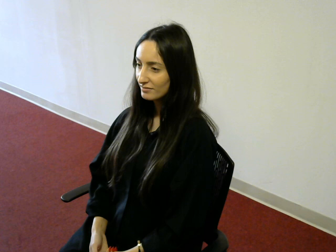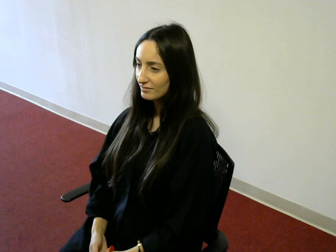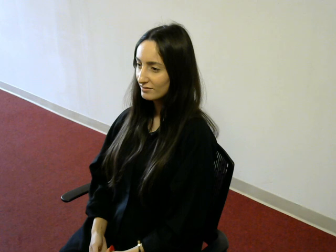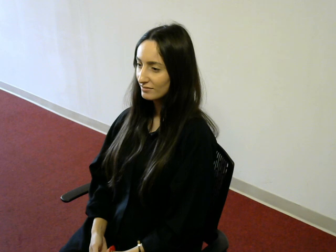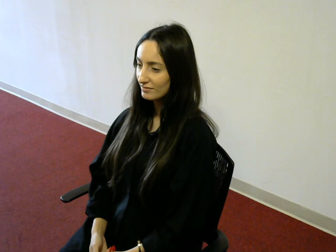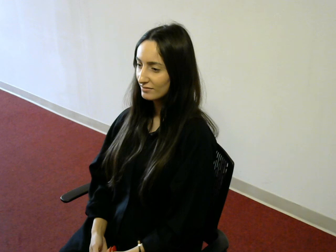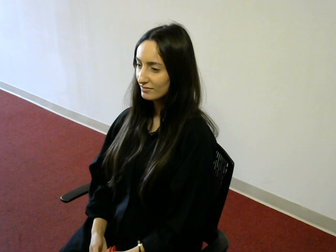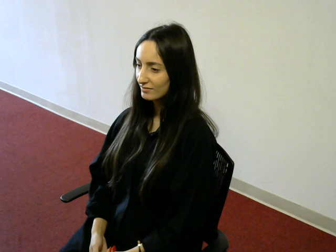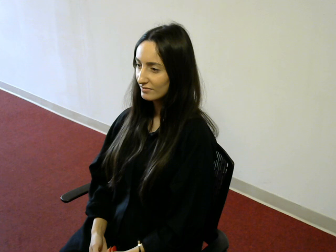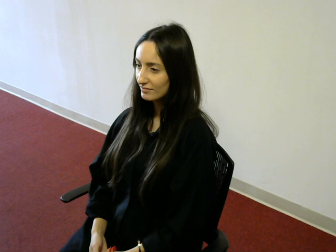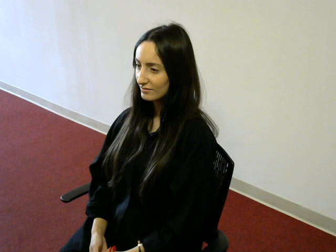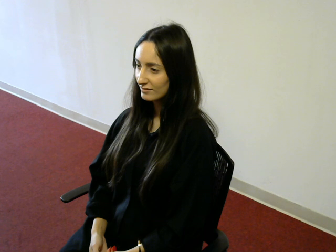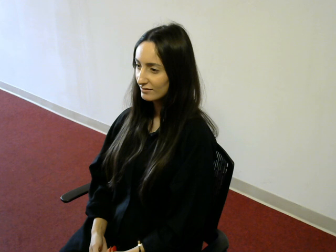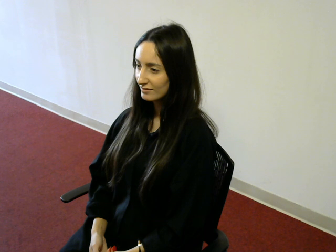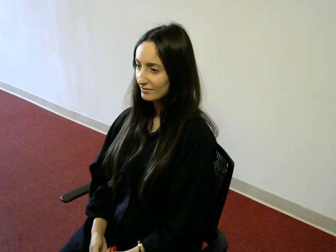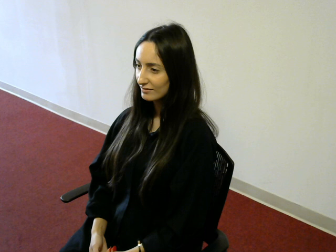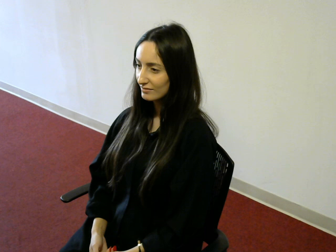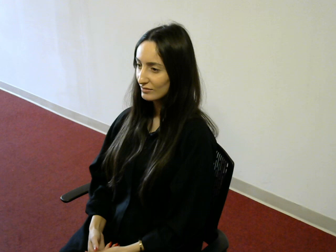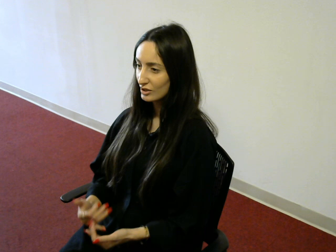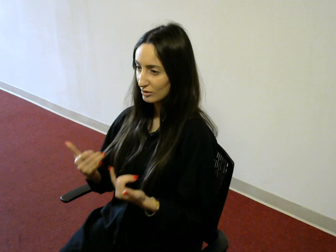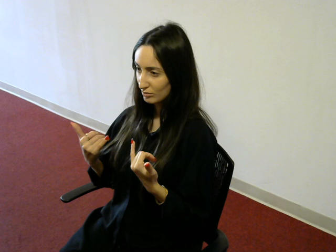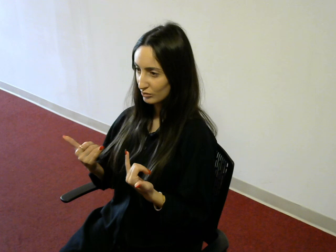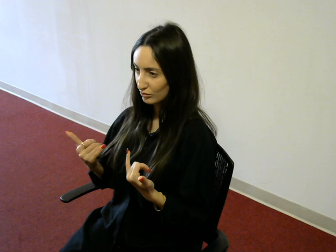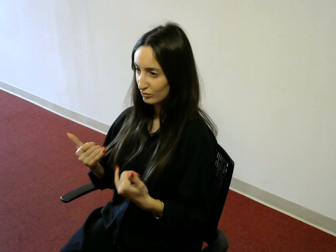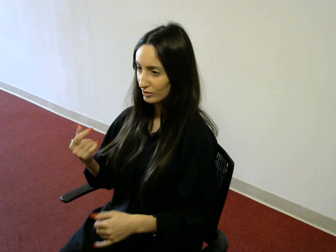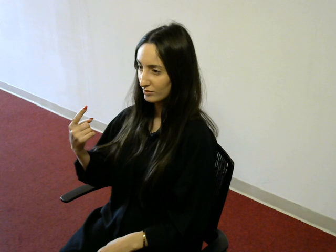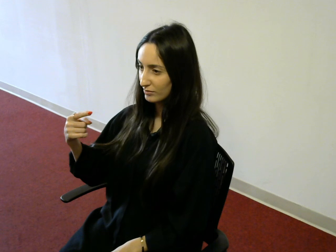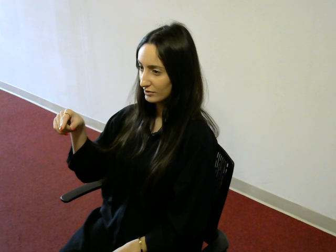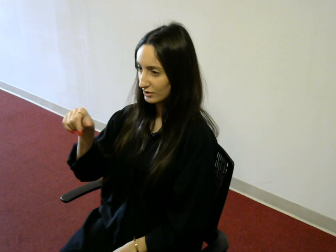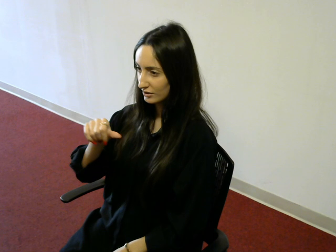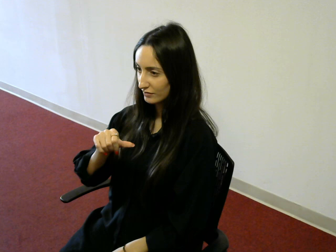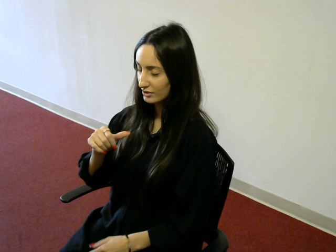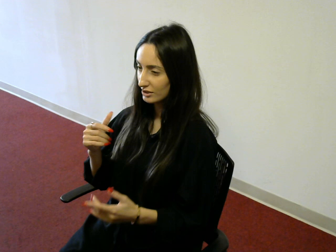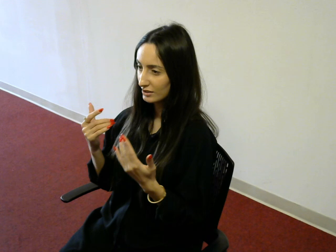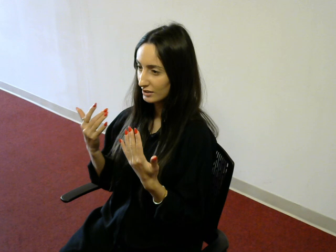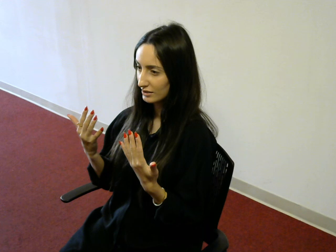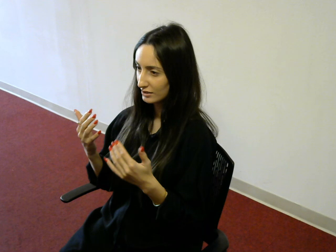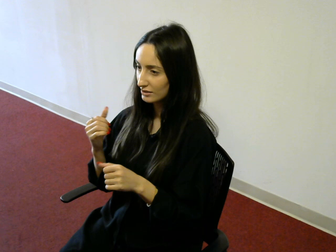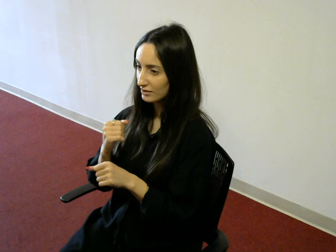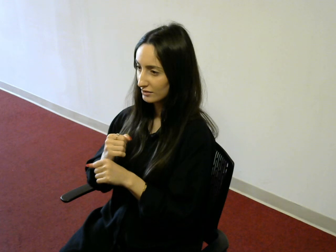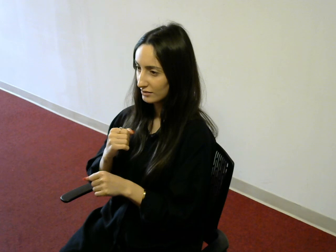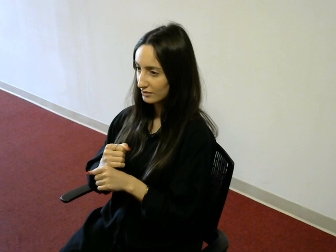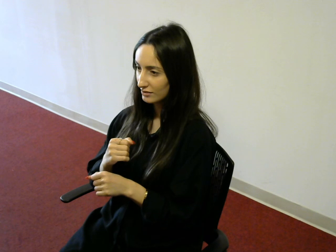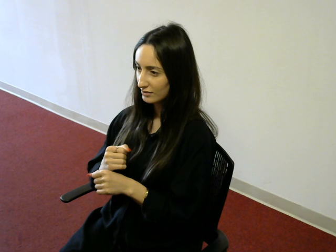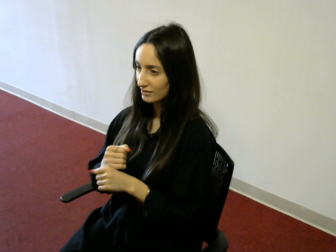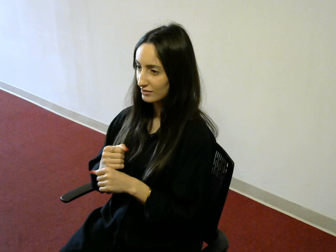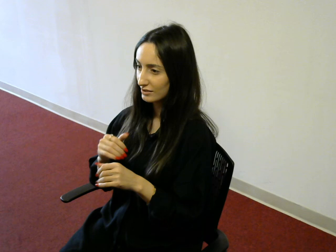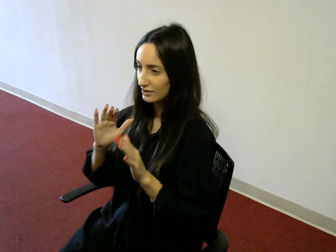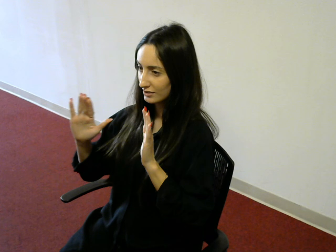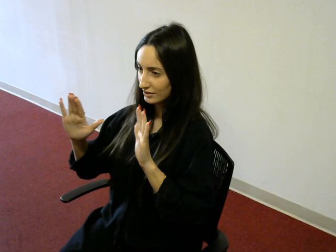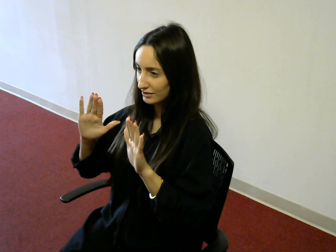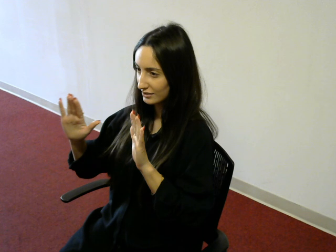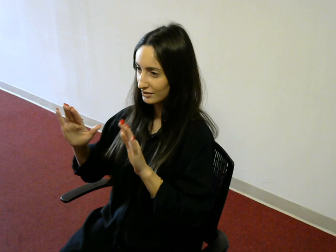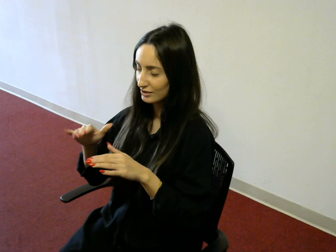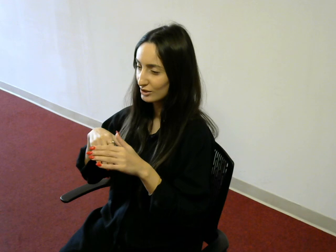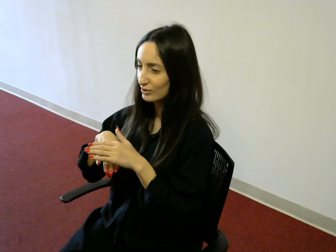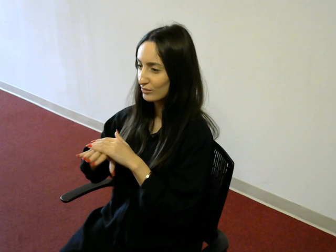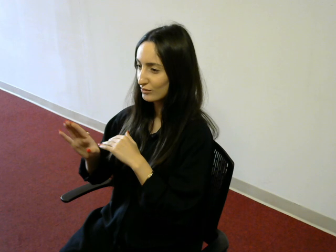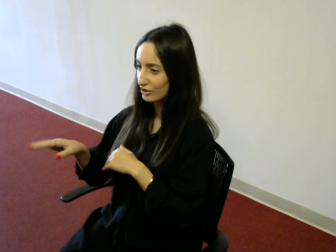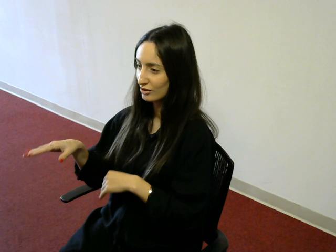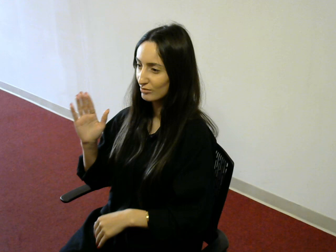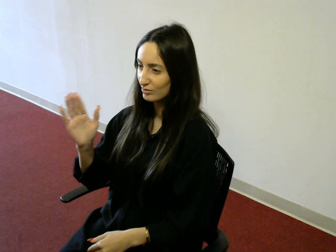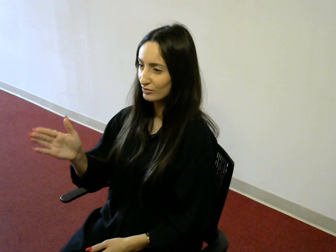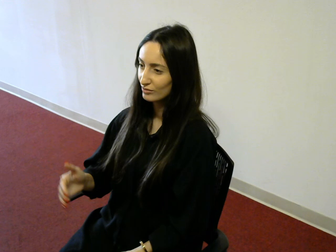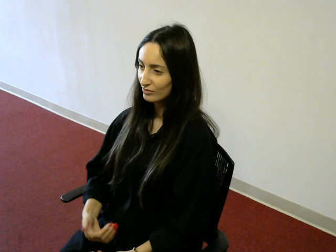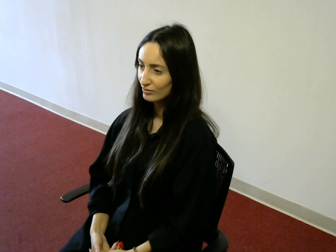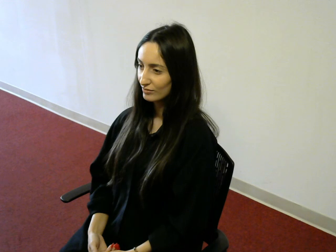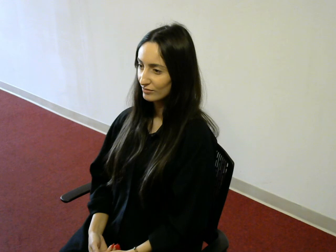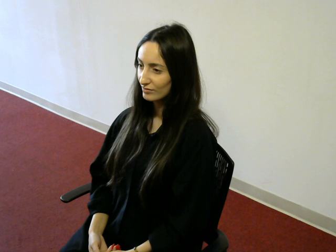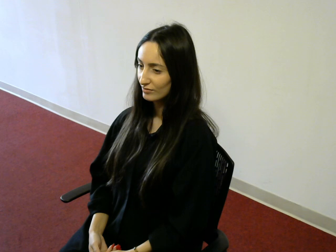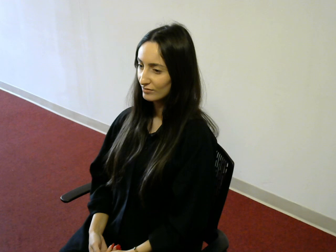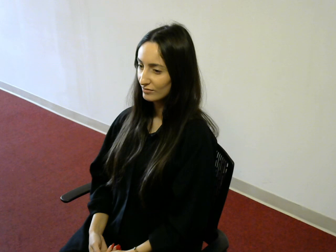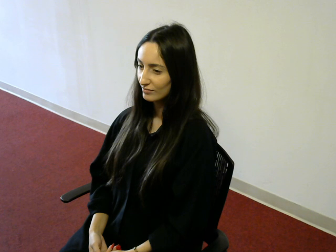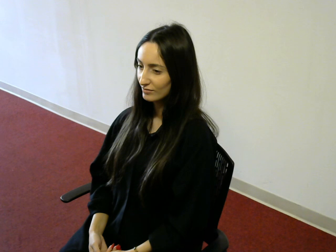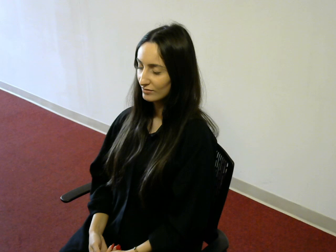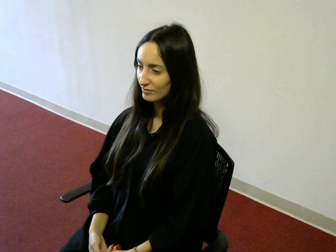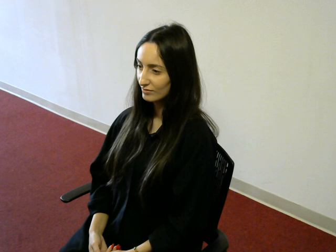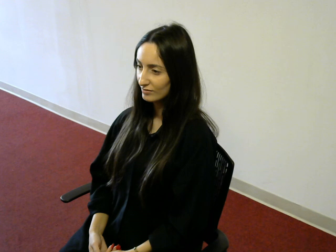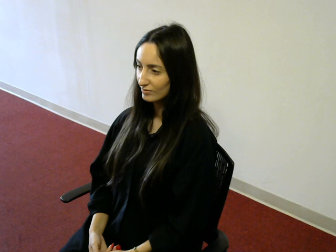Bu həftə əl işləri sərgisinə gedəcəm